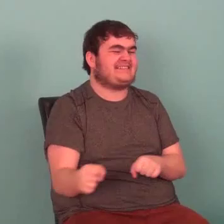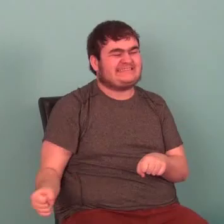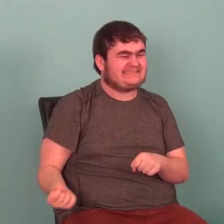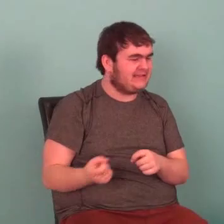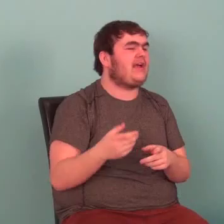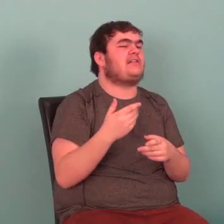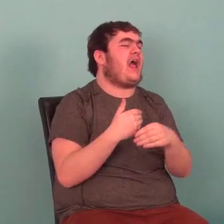Idą dalej.